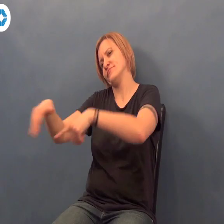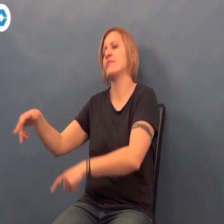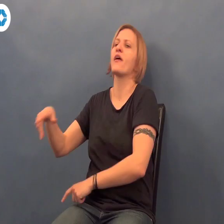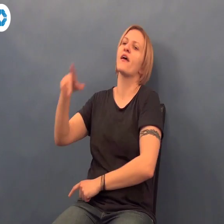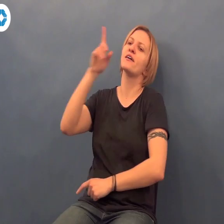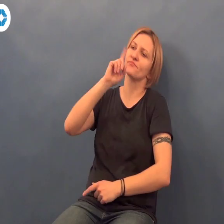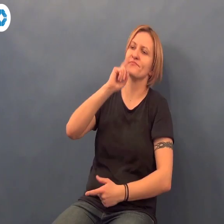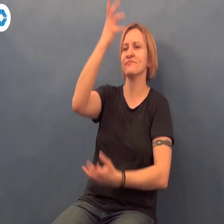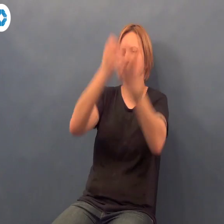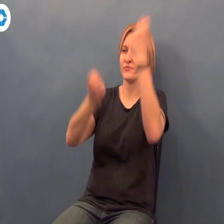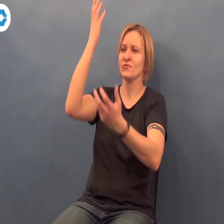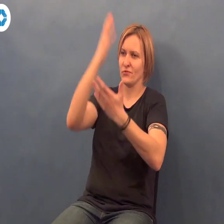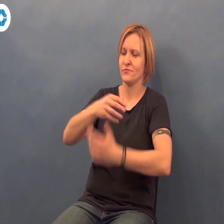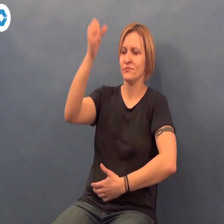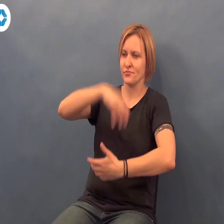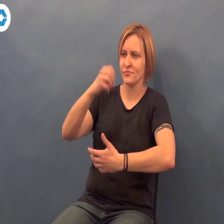Mężczyzna, który zrywał gruszki, kończy, wrzuca je do fartucha, schodzi z drabiny, trzymając fartuch.